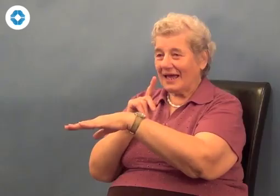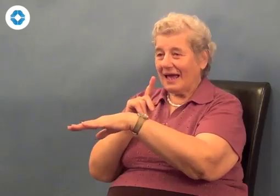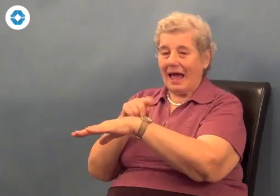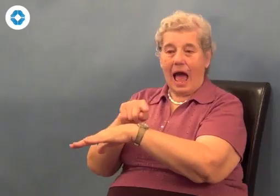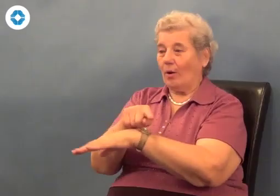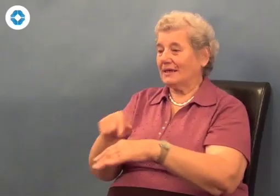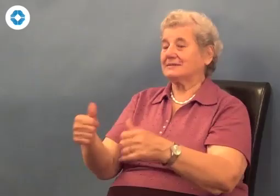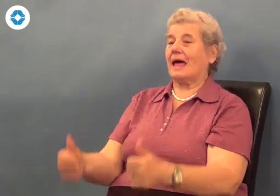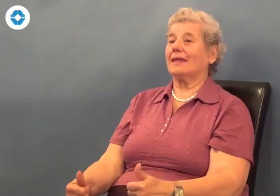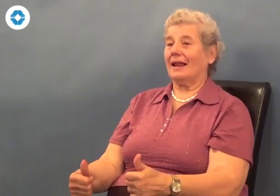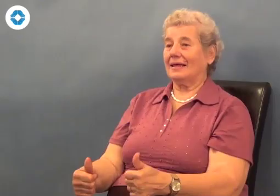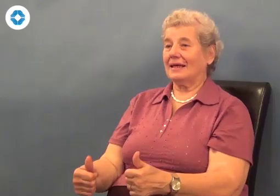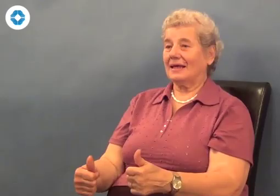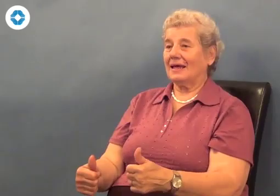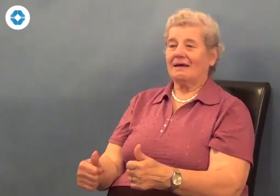A oni stanęli.